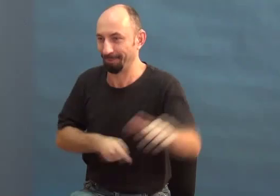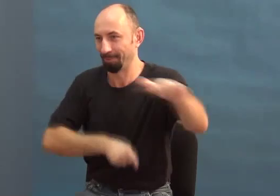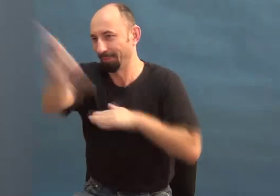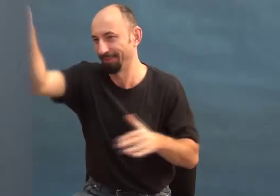Koniec.